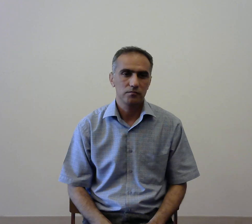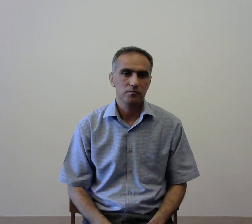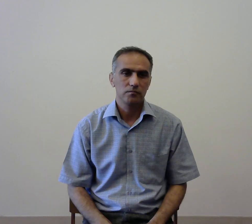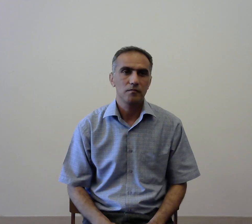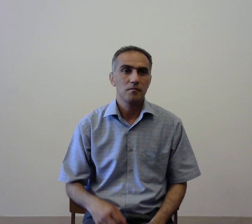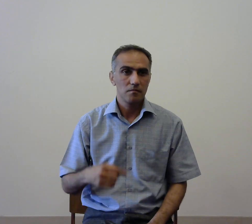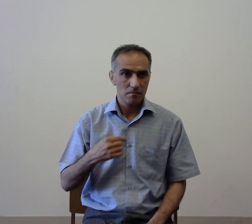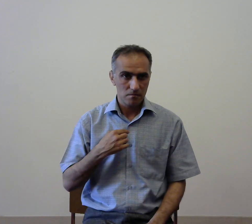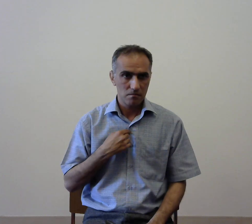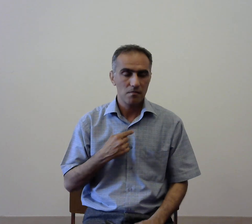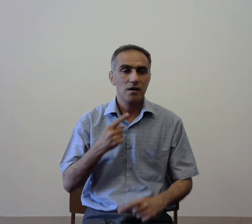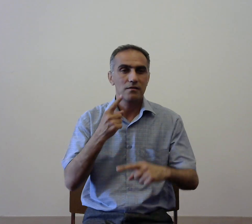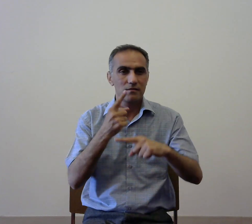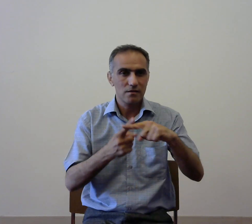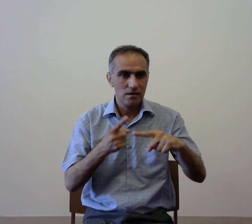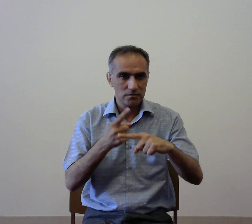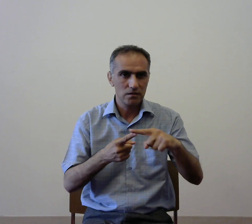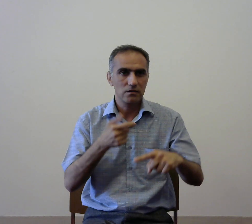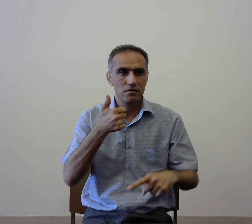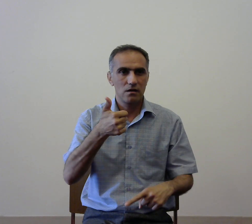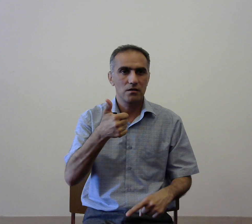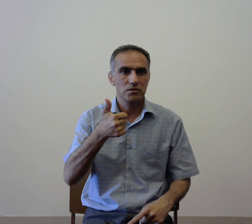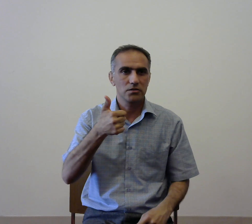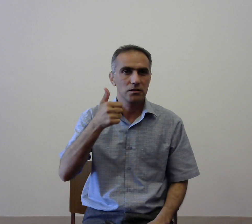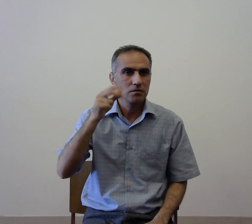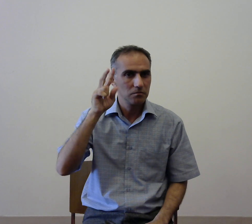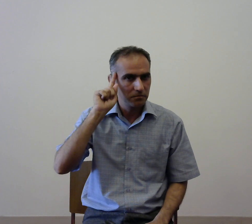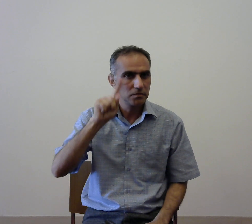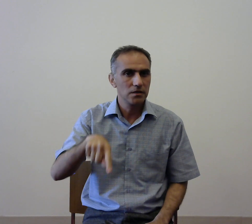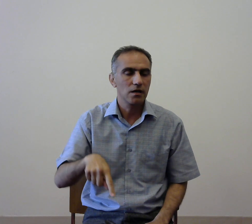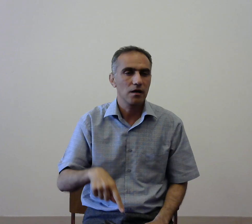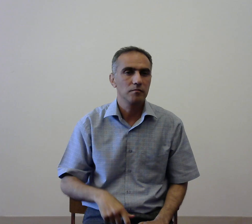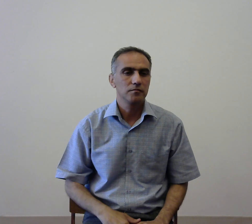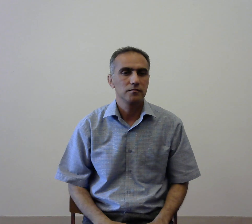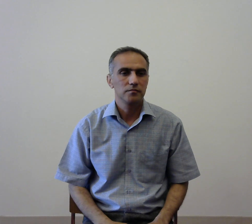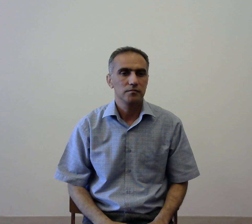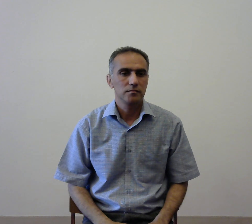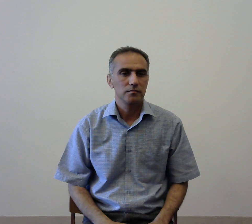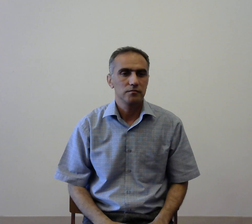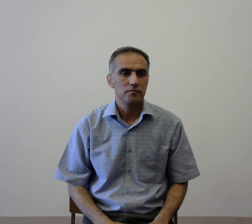Mən riyaziyyatı yaxşı bilirəm